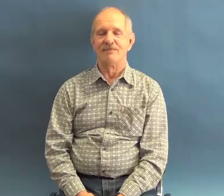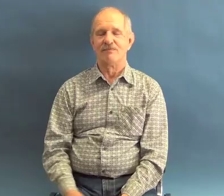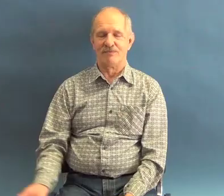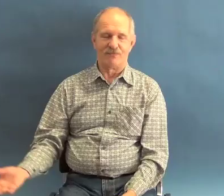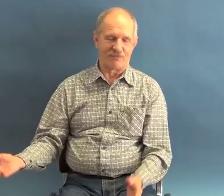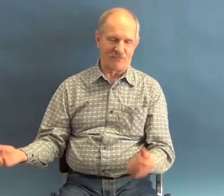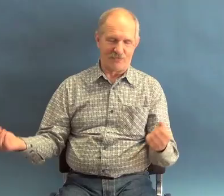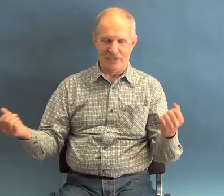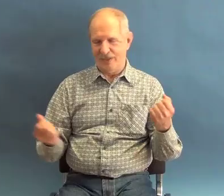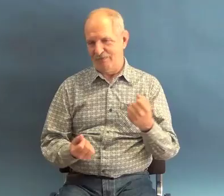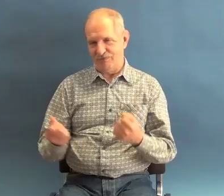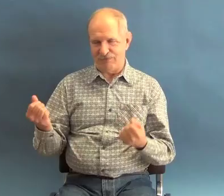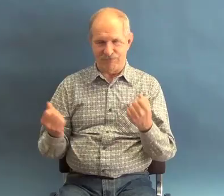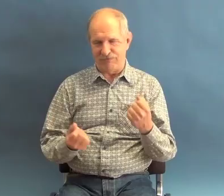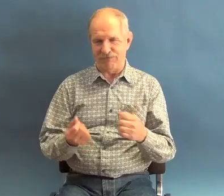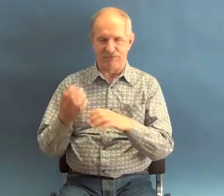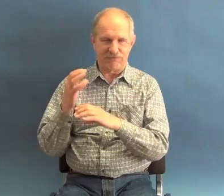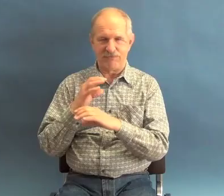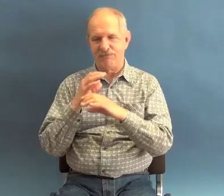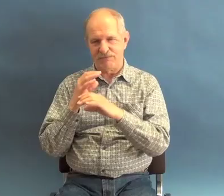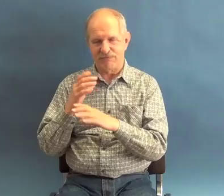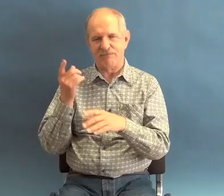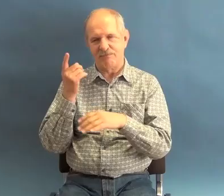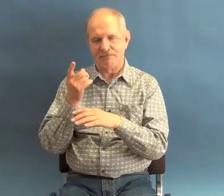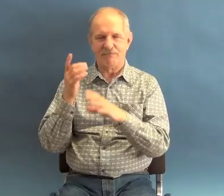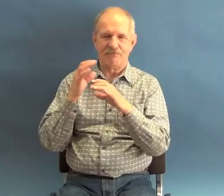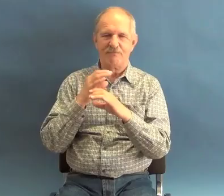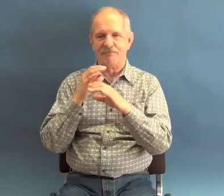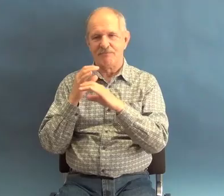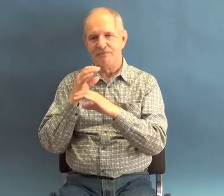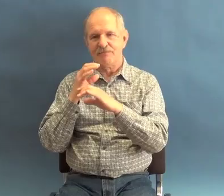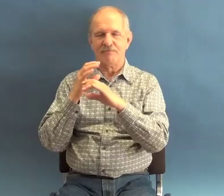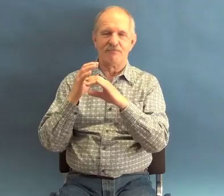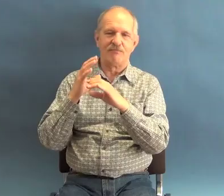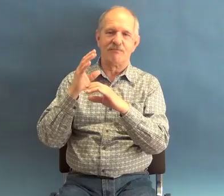Autobus jedzie daleko.